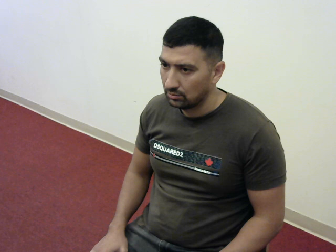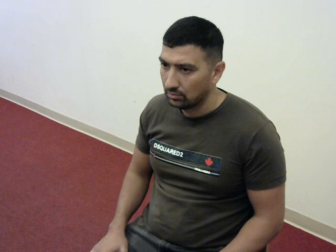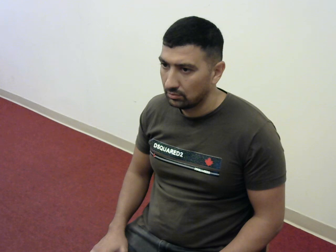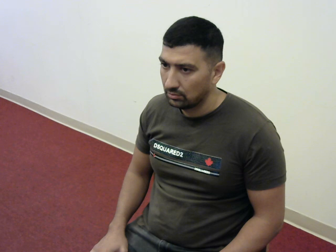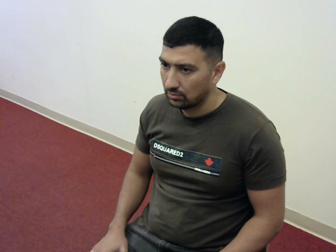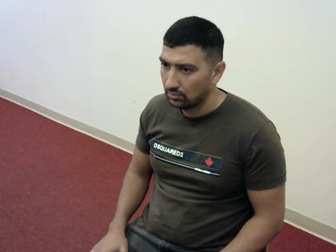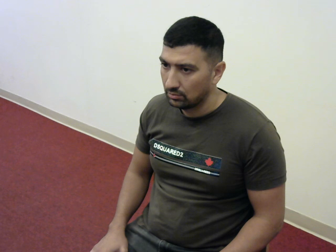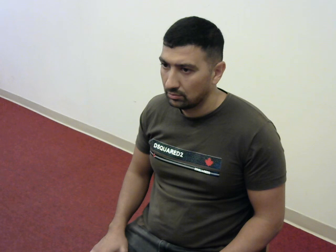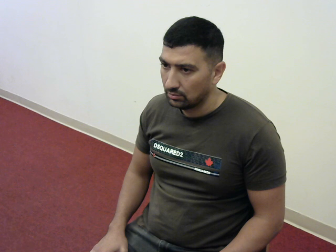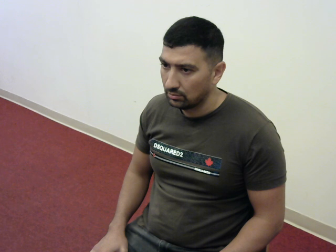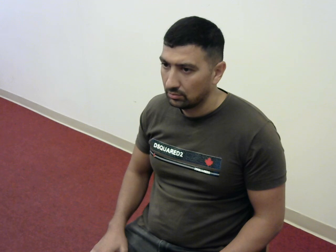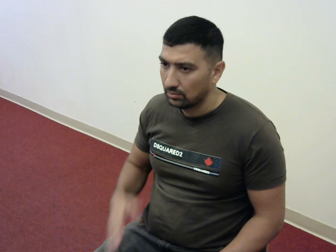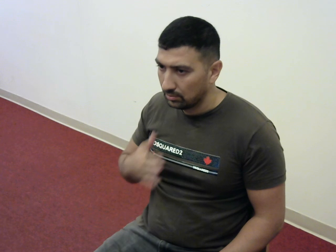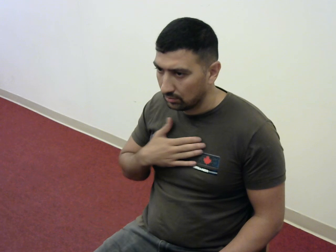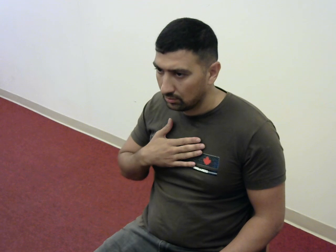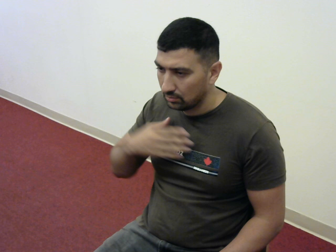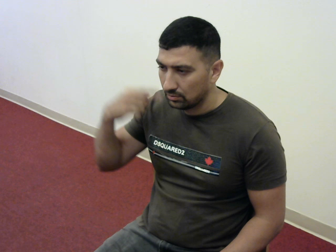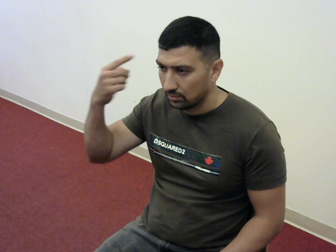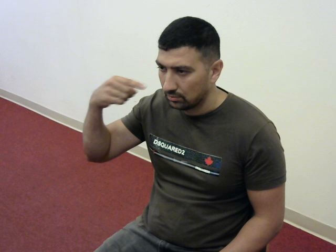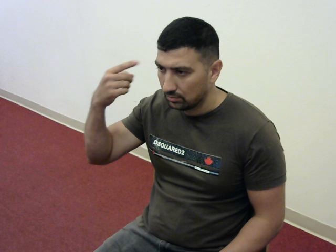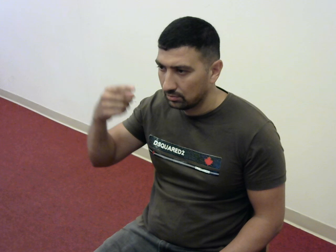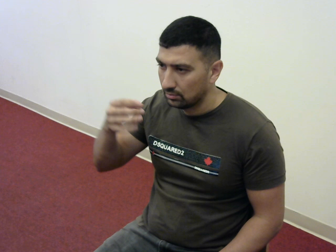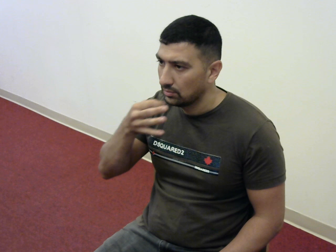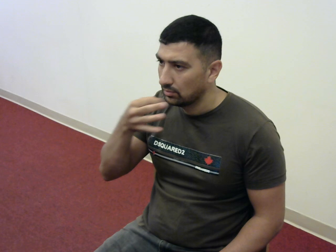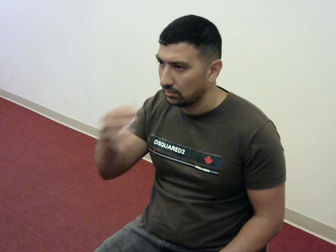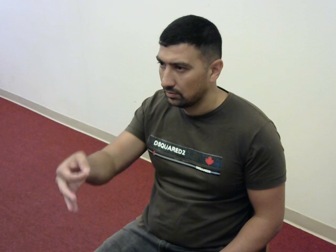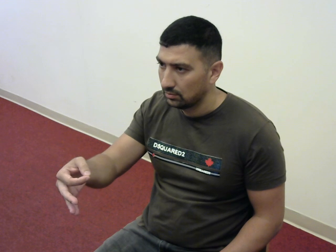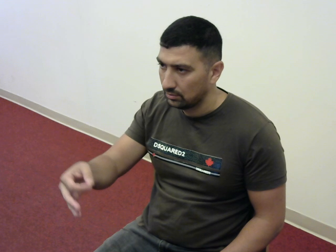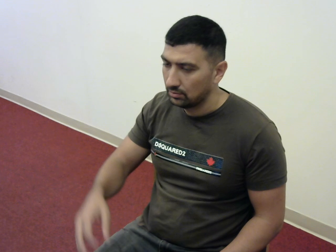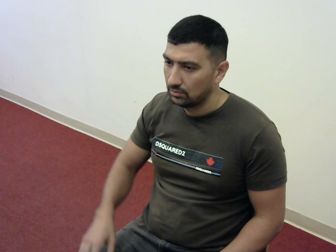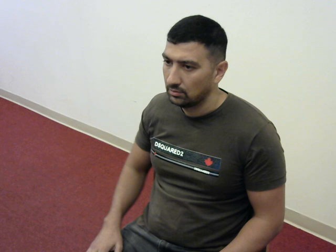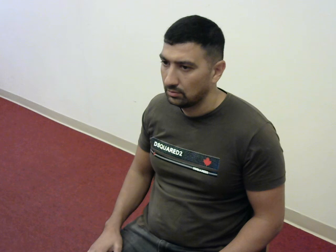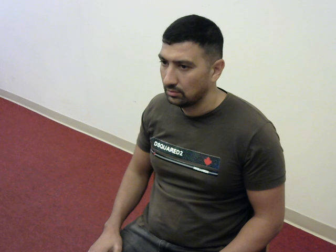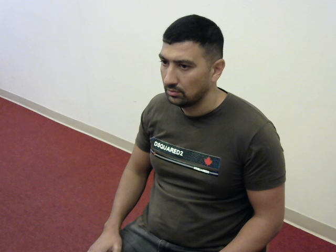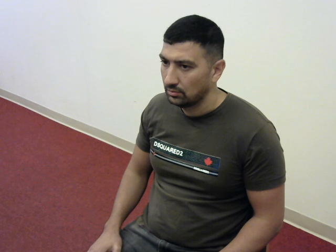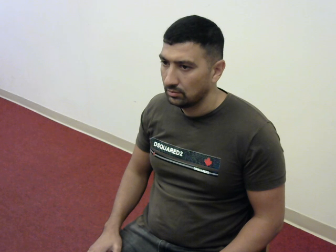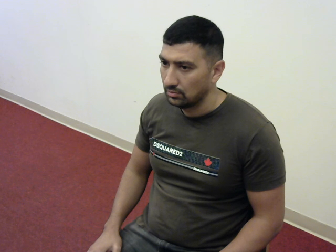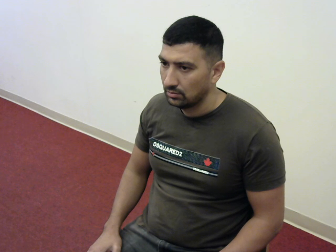Mən fikirləşim, deyərəm